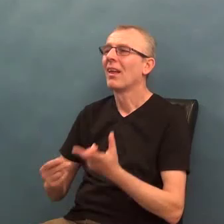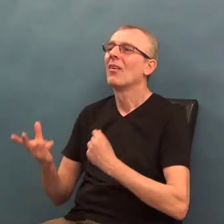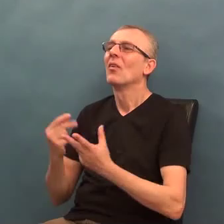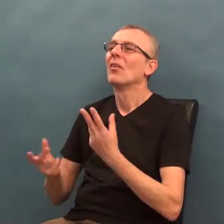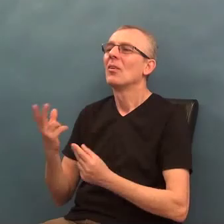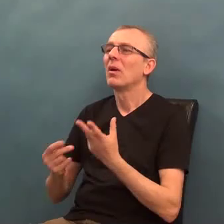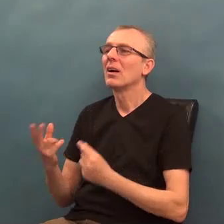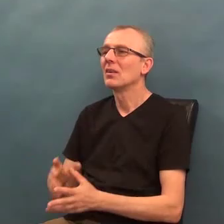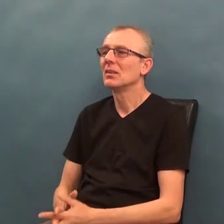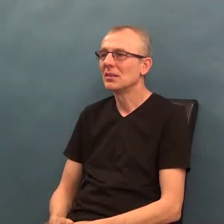Mleko.